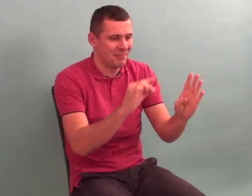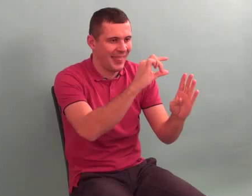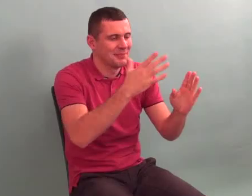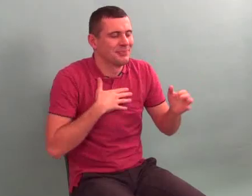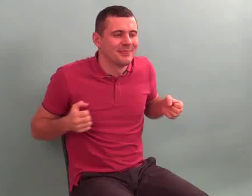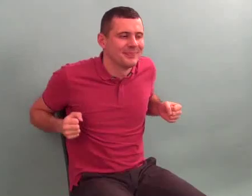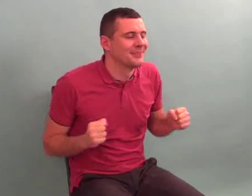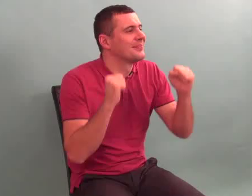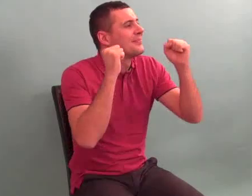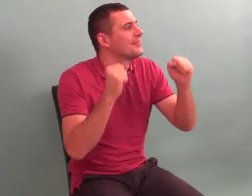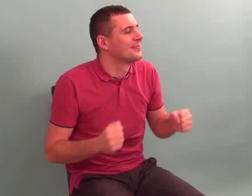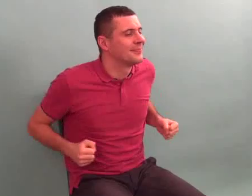Huśta się, huśta...